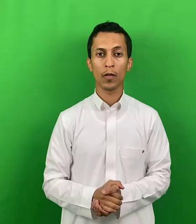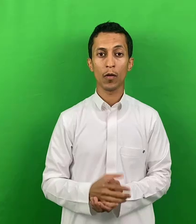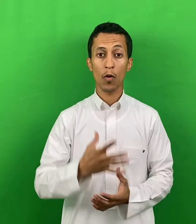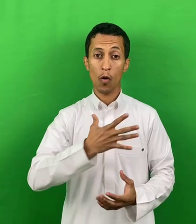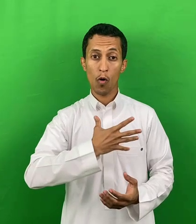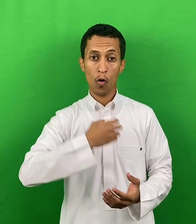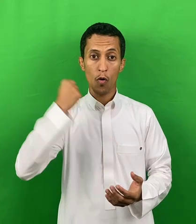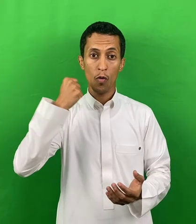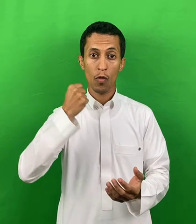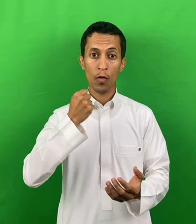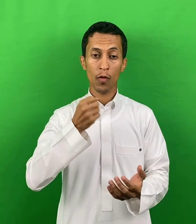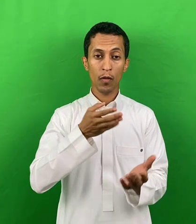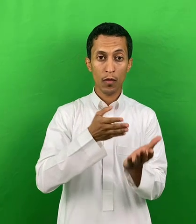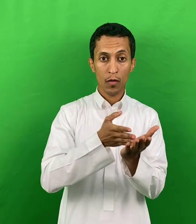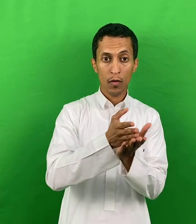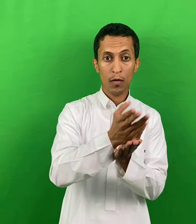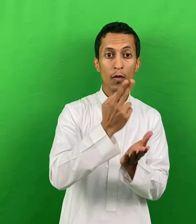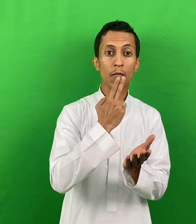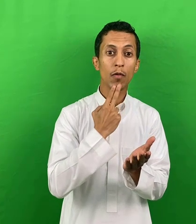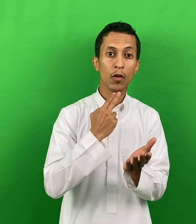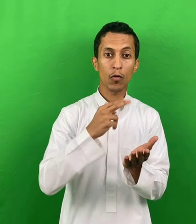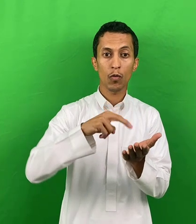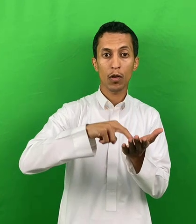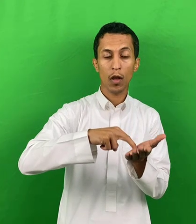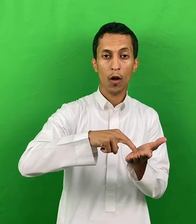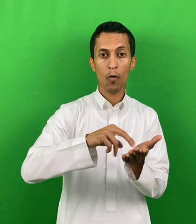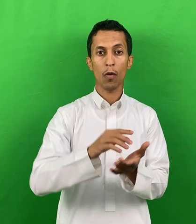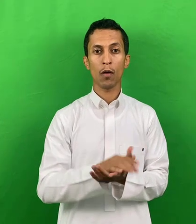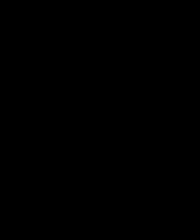خذ بناصيته للبر والتقوى